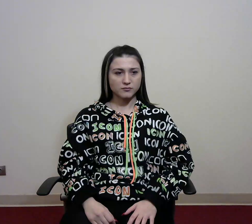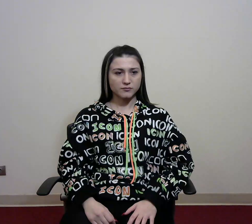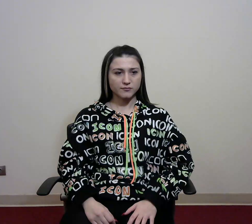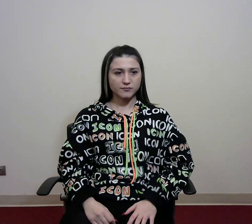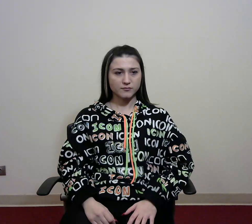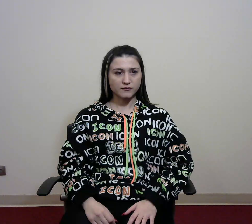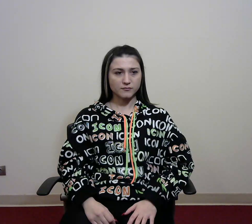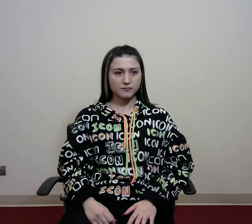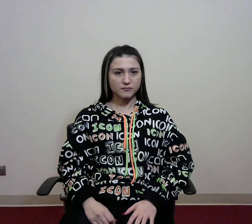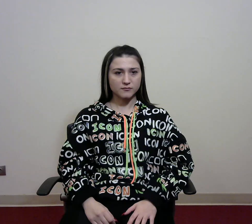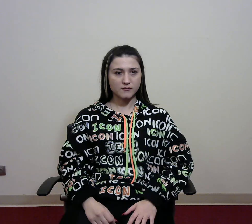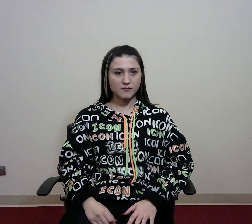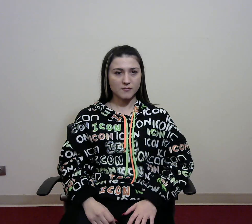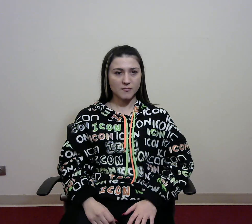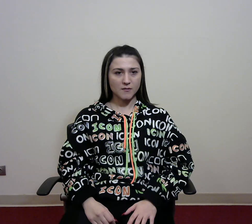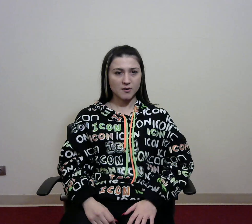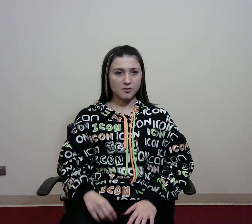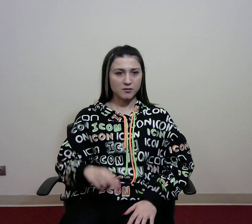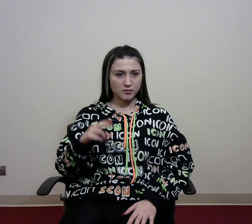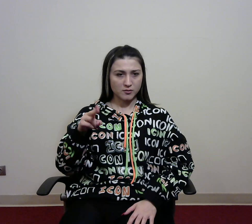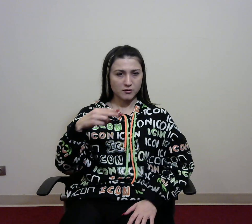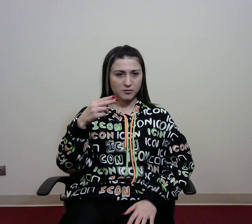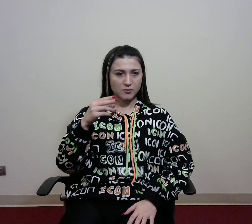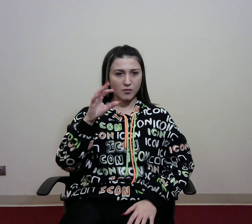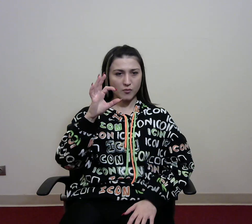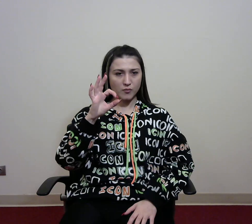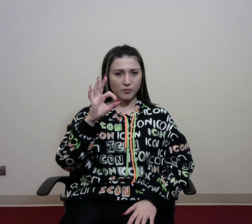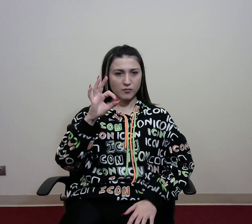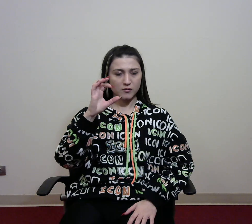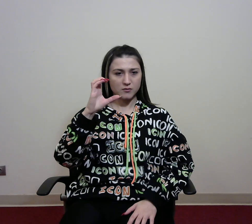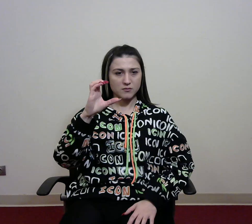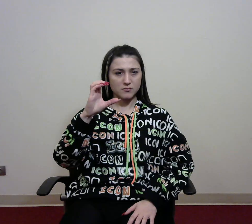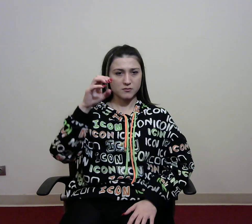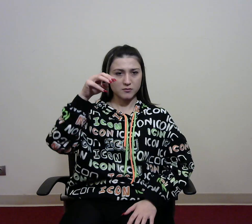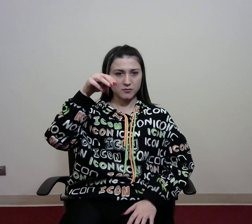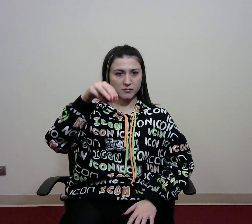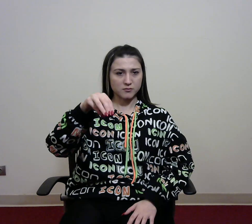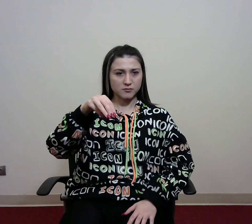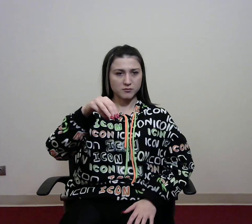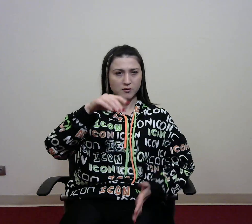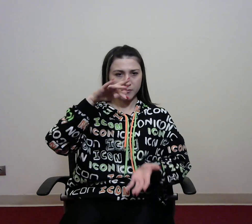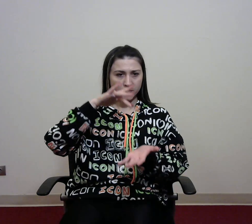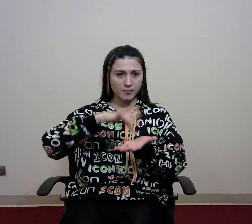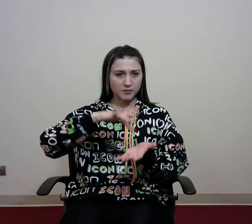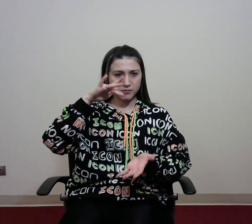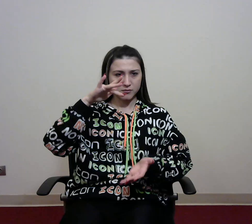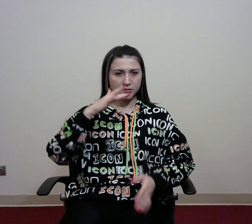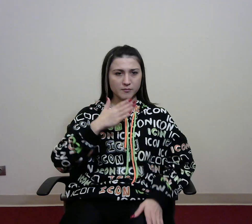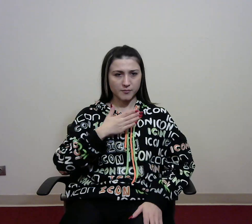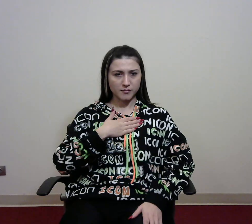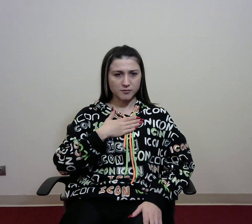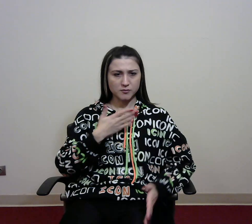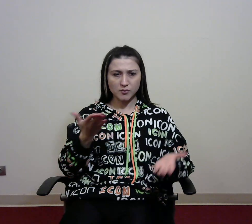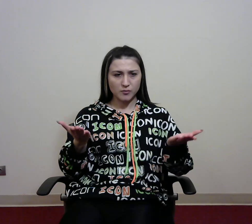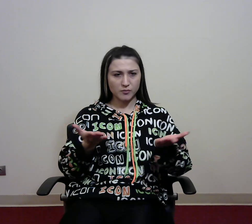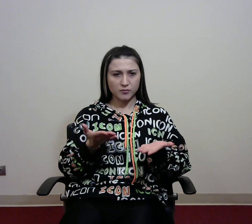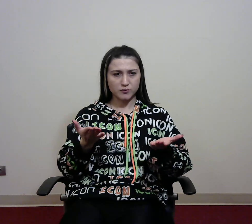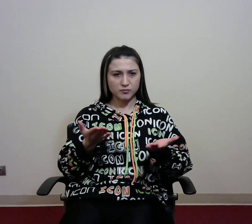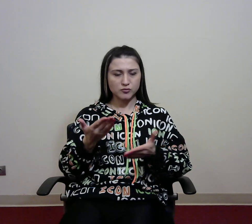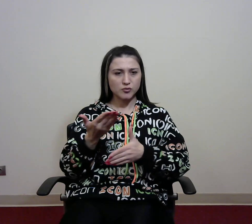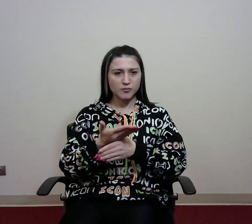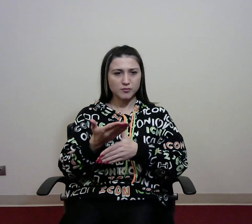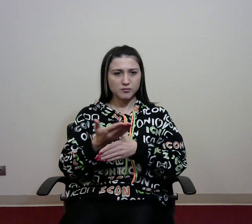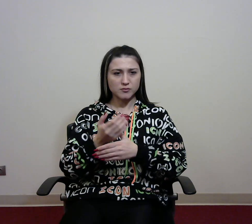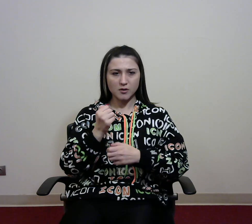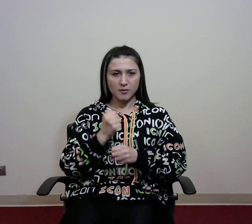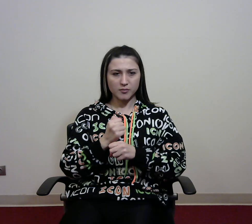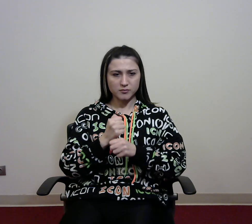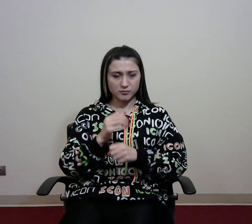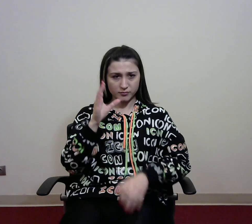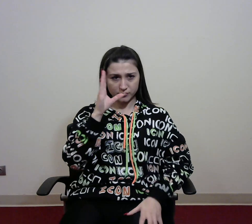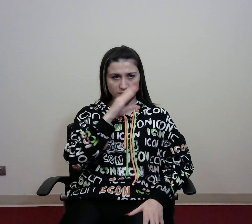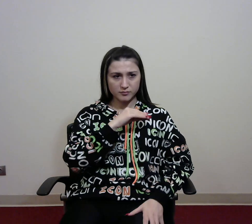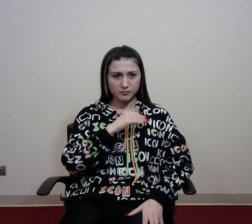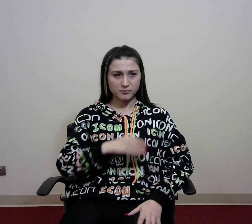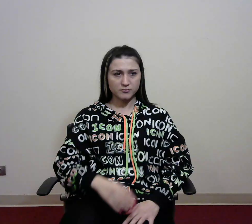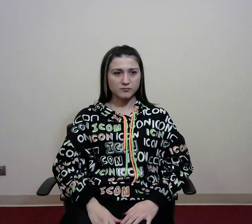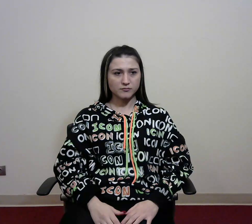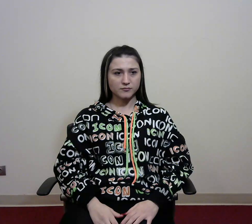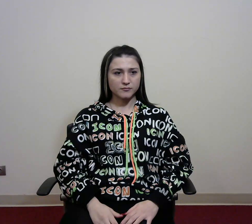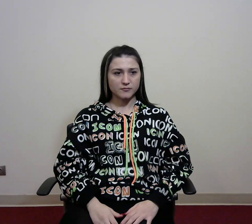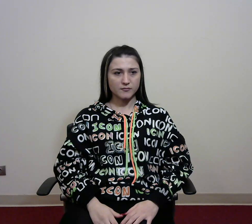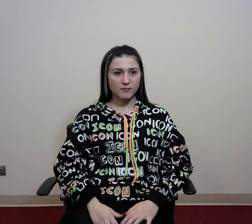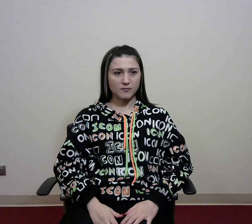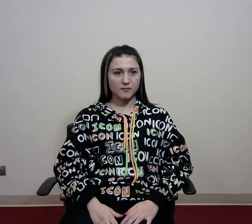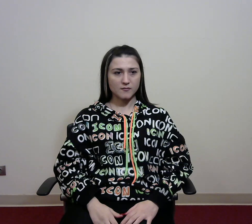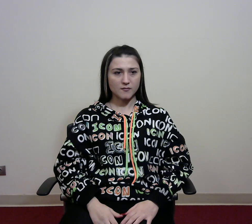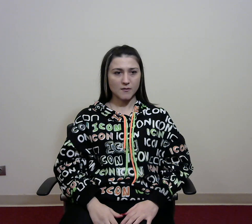DOST Mərkəzləri mənə necə kömək edə bilər?